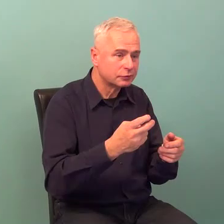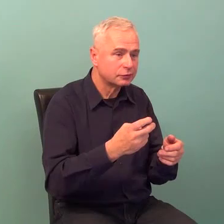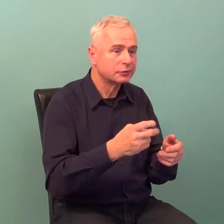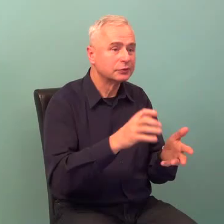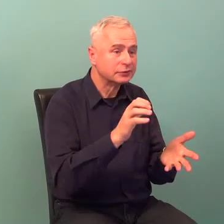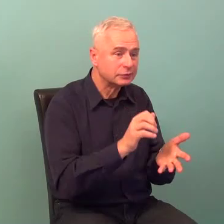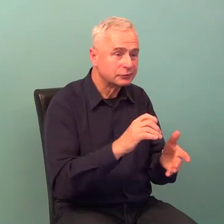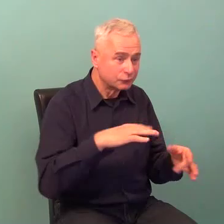Jesteś zajęty, czy wolny?